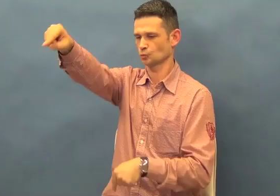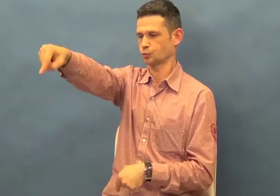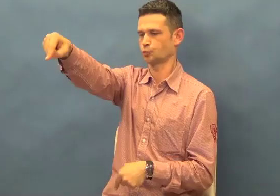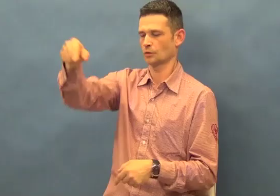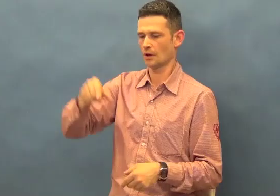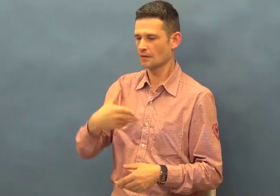Tu.